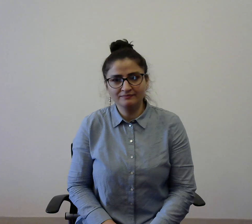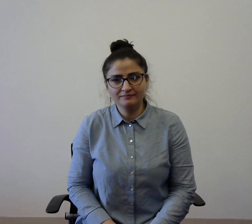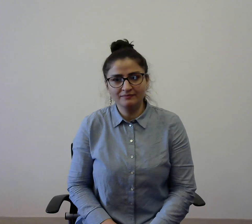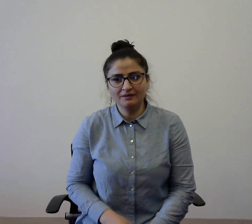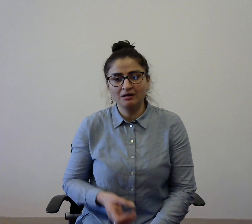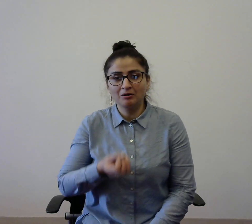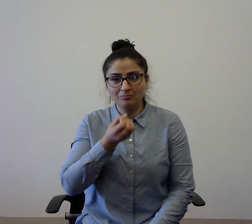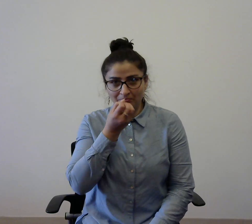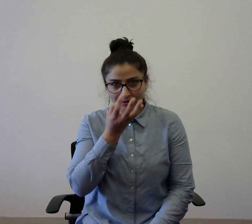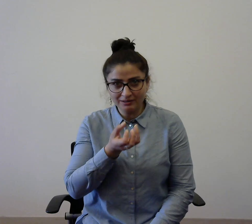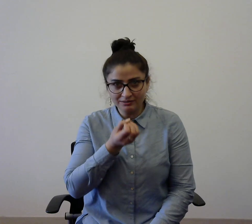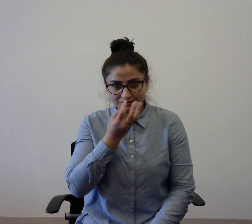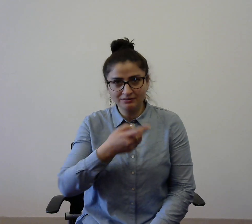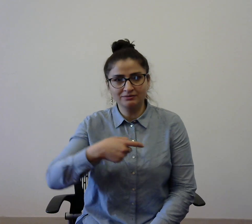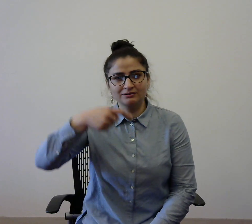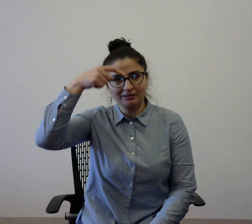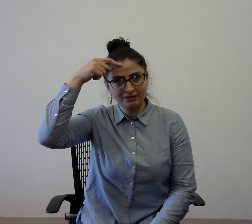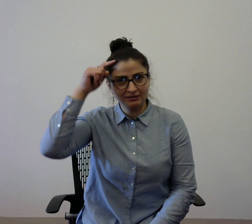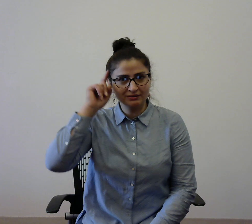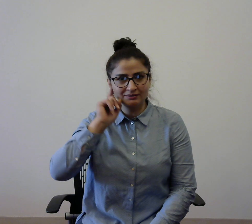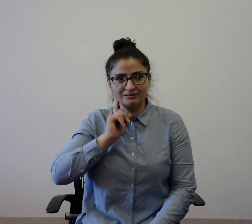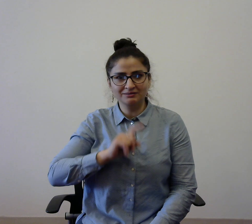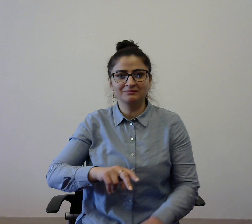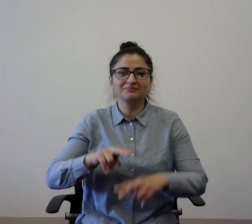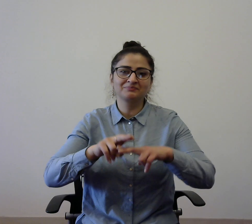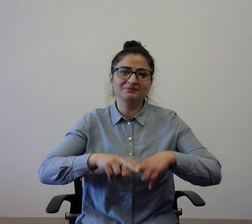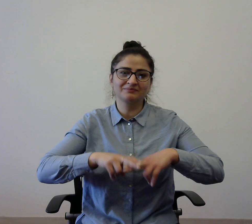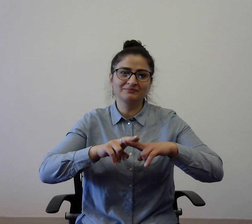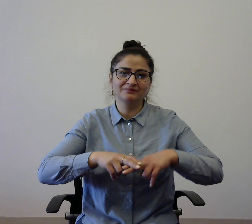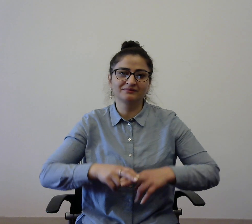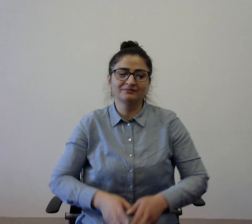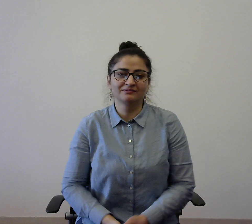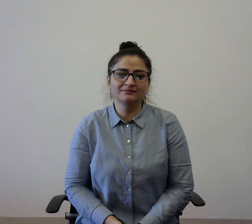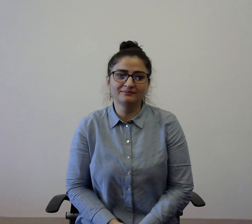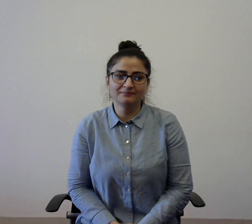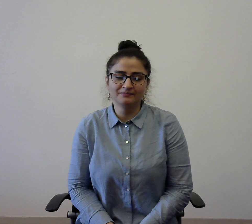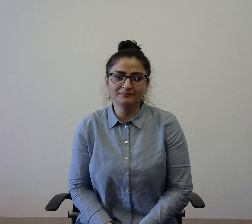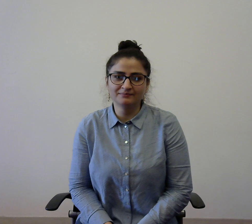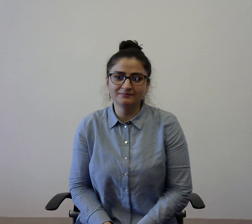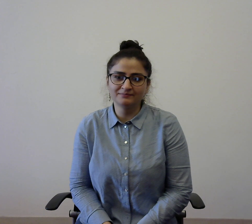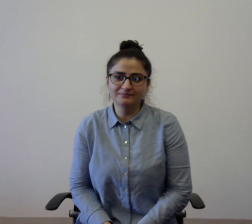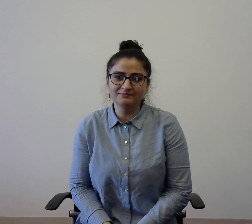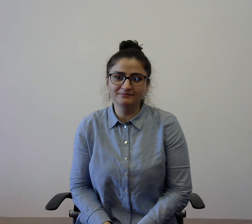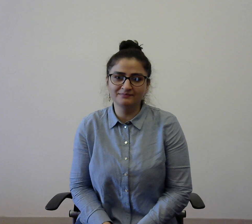Bakı Azərbaycanın paytaxtıdır